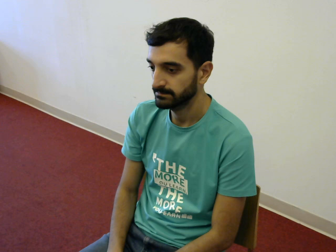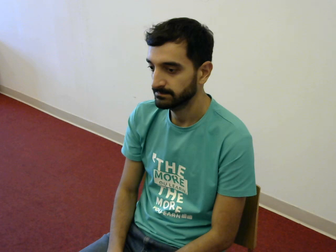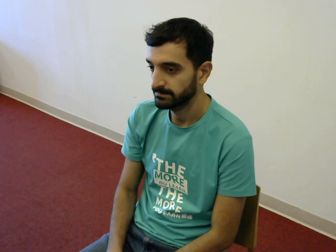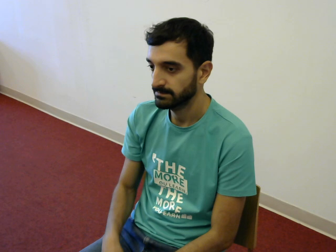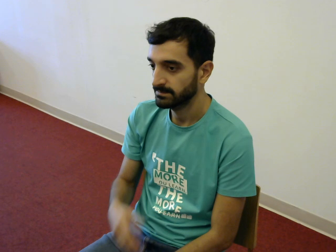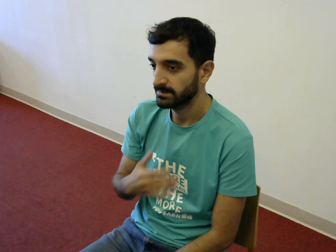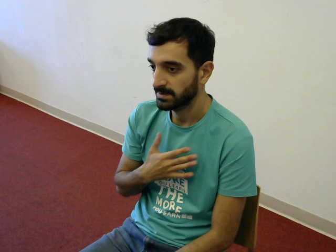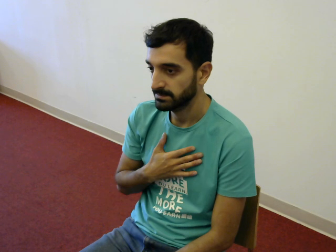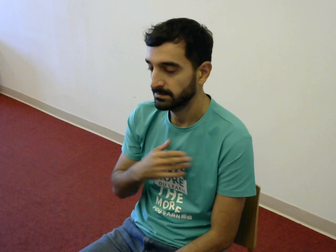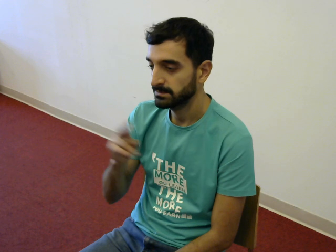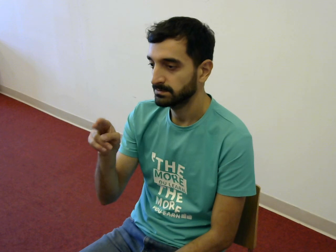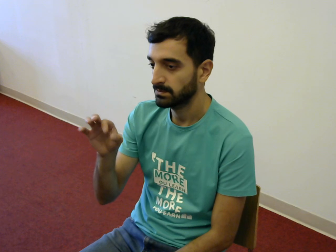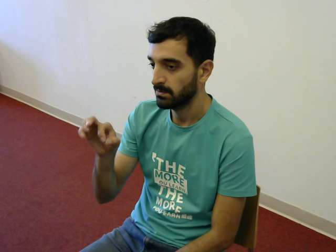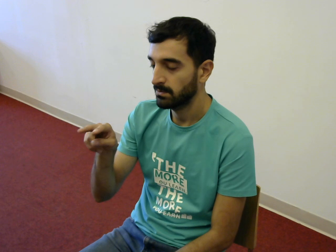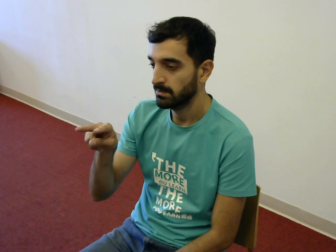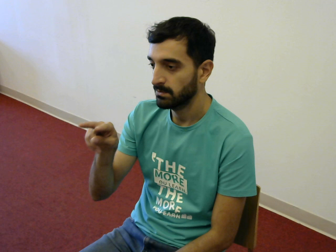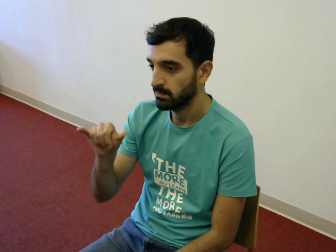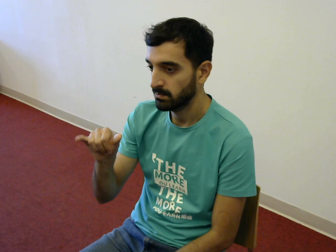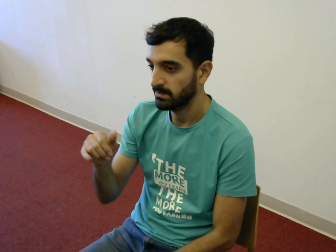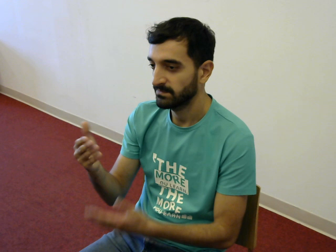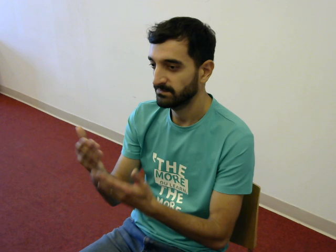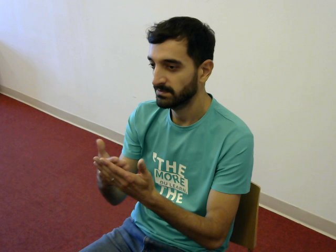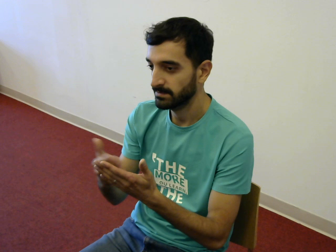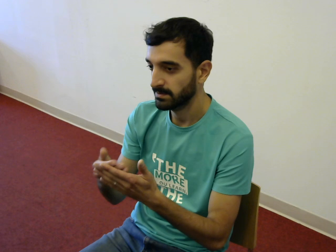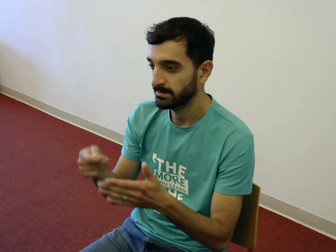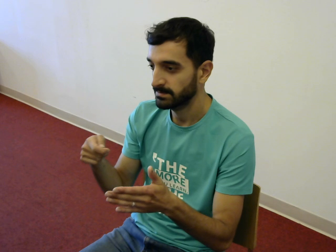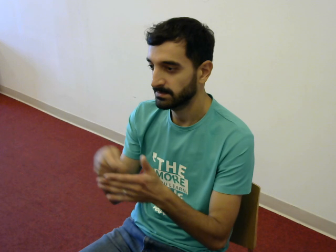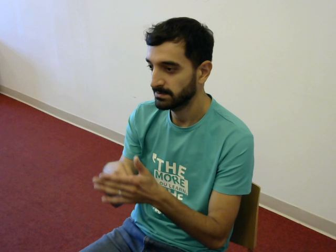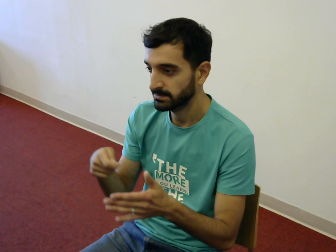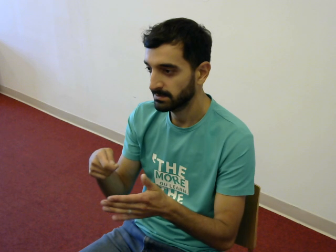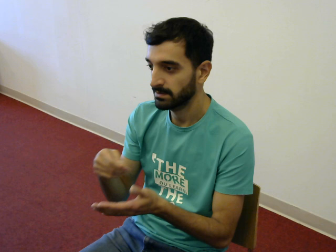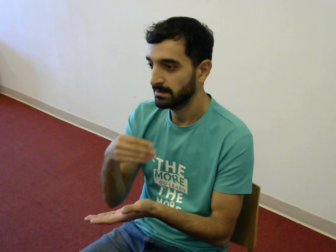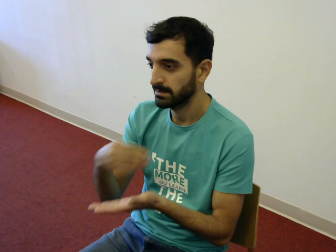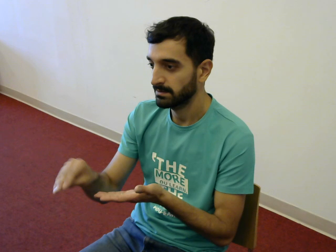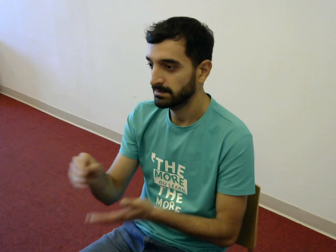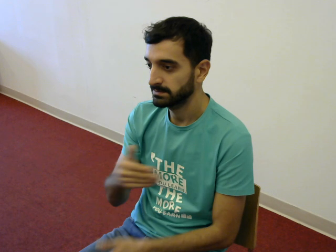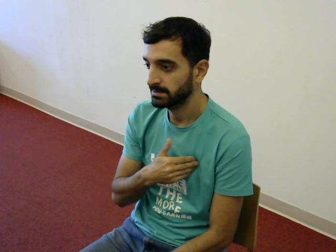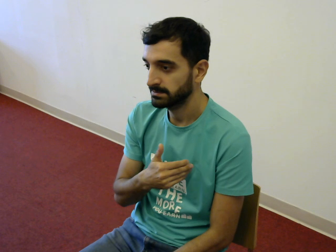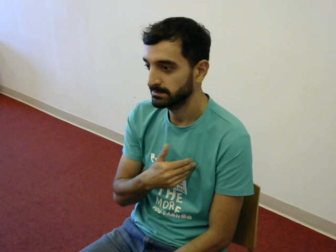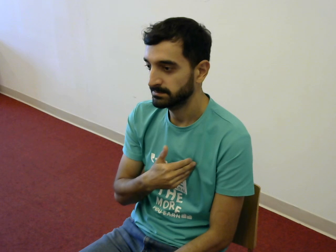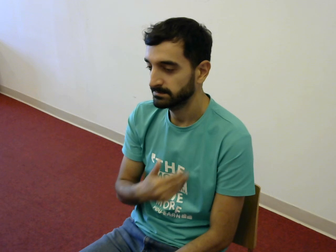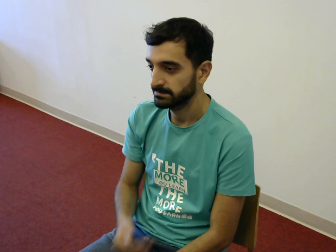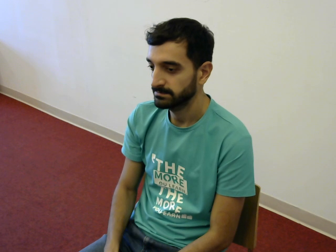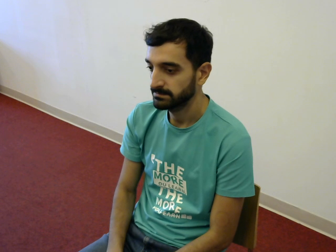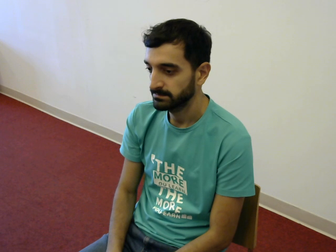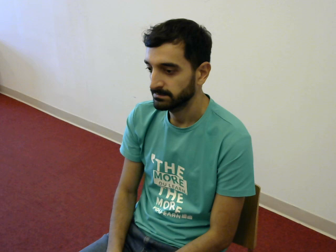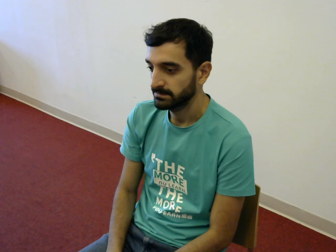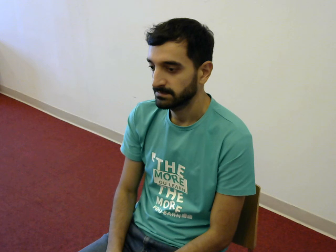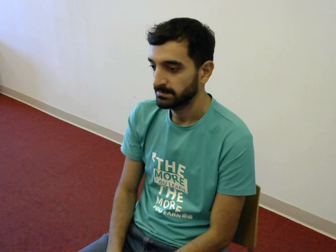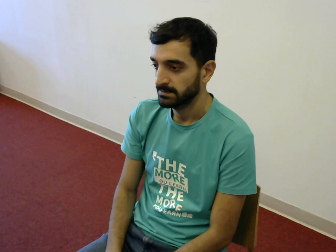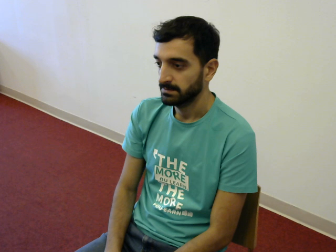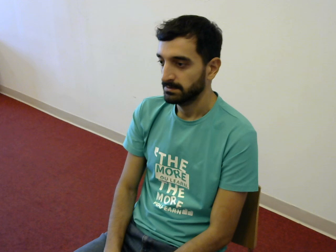Mən "Dolu" filminə bilet almaq istəyirəm